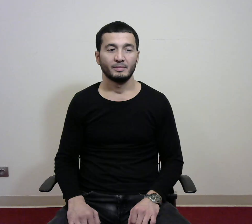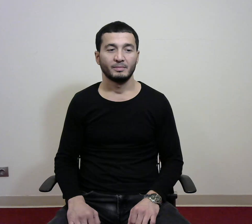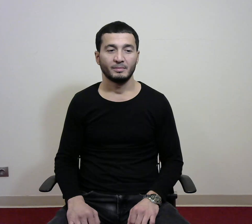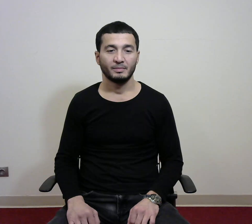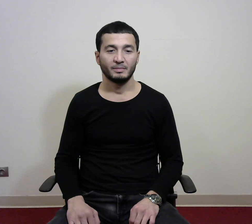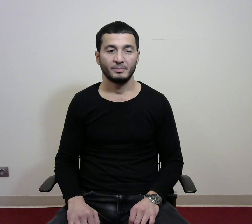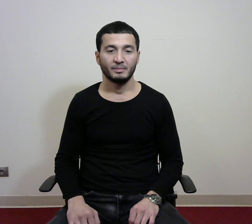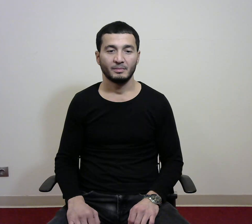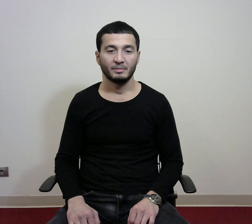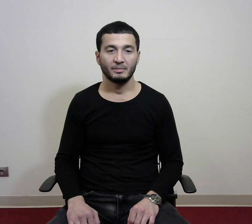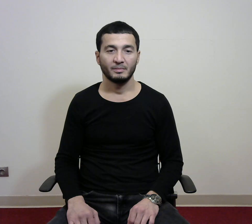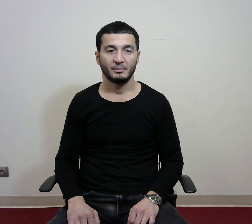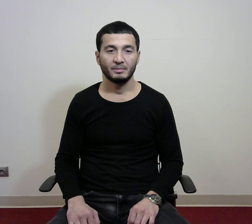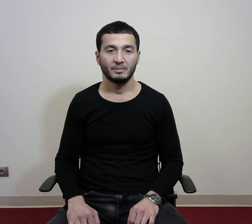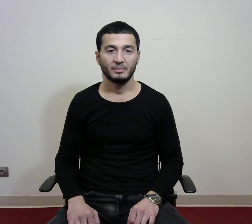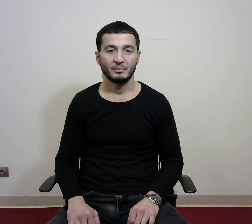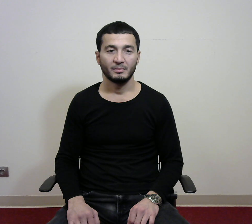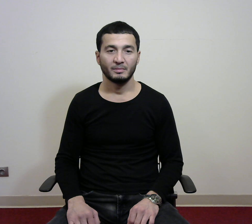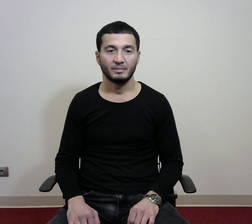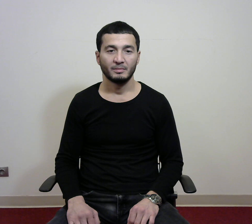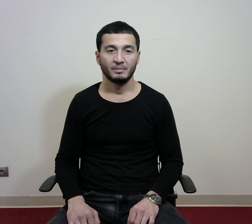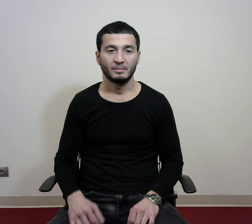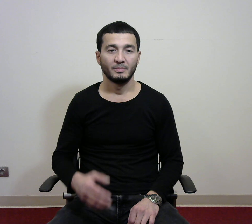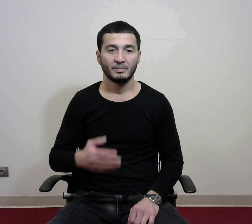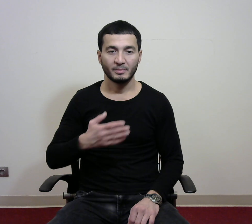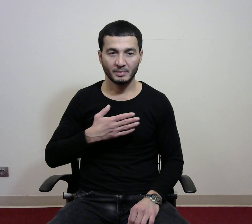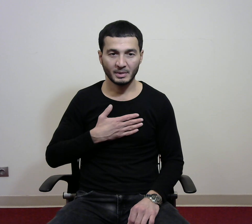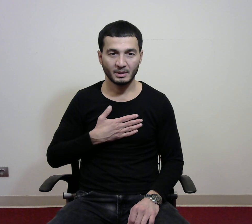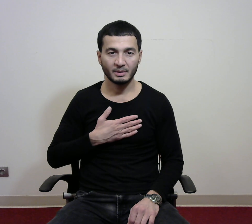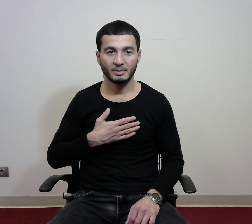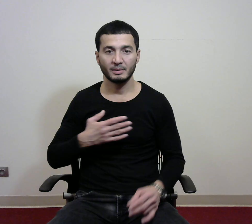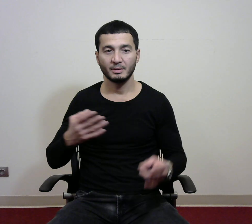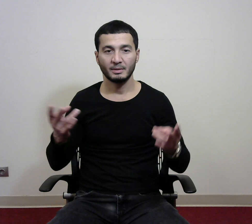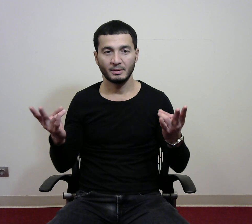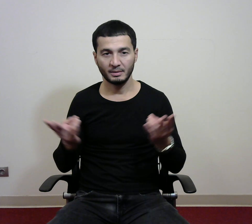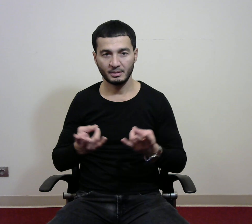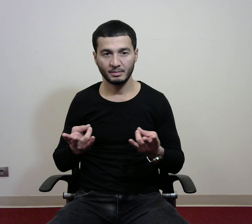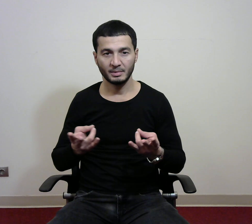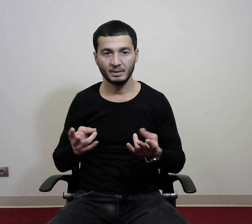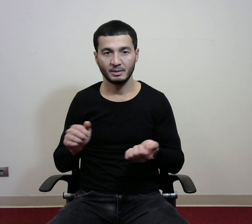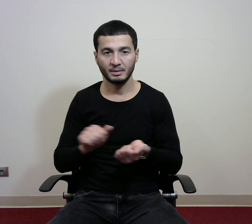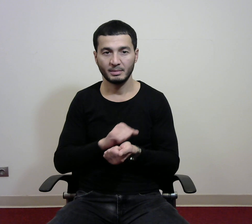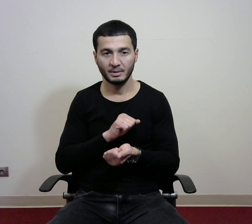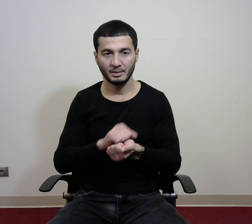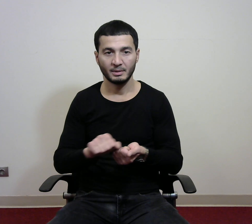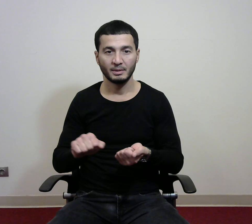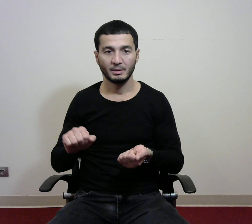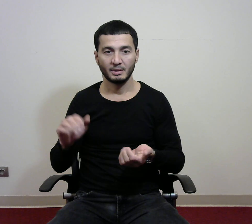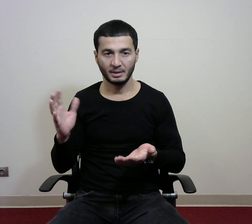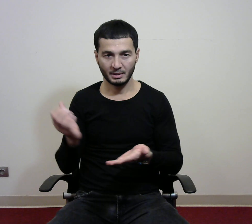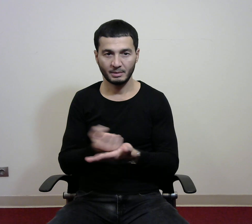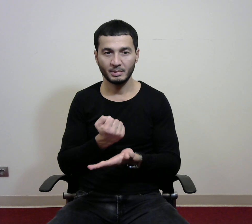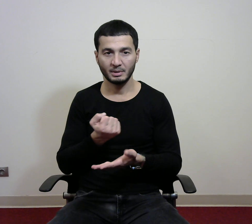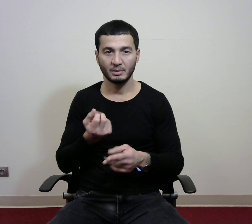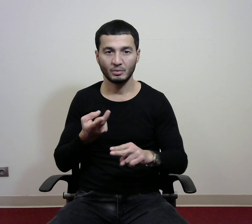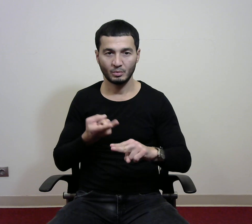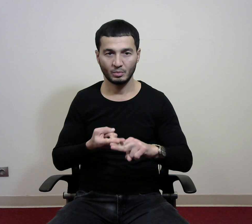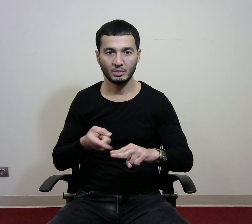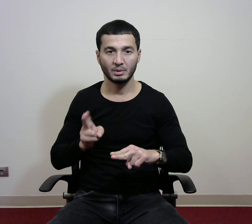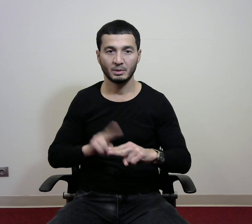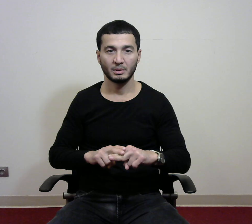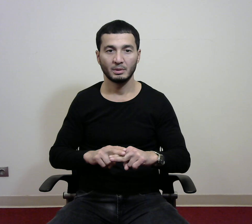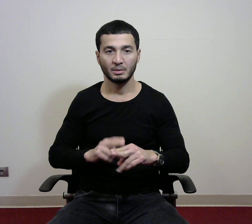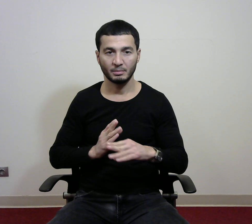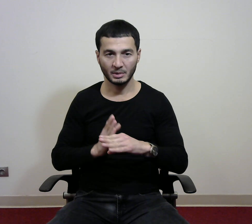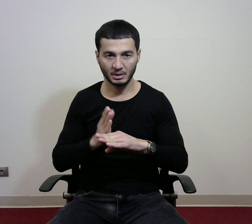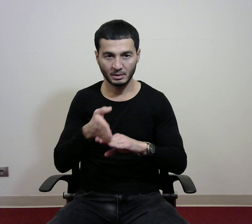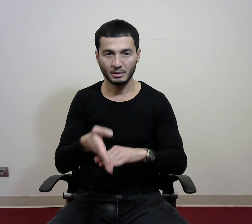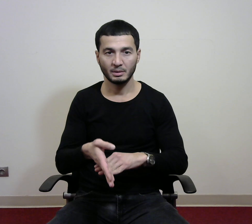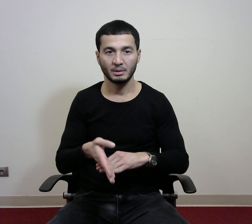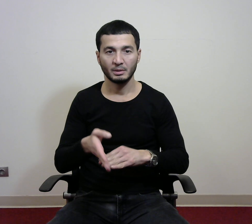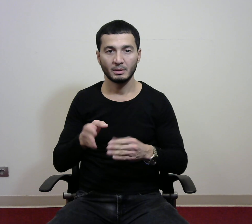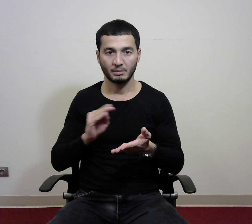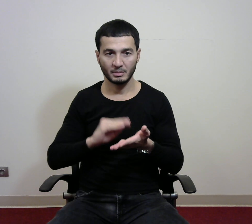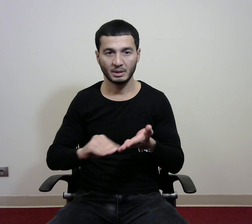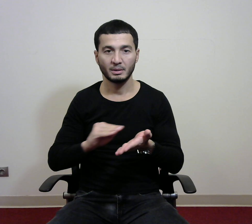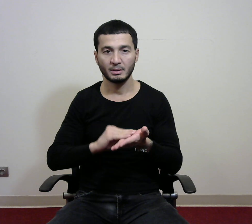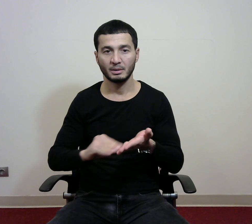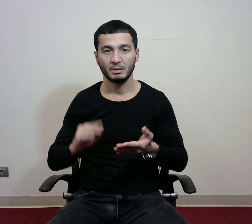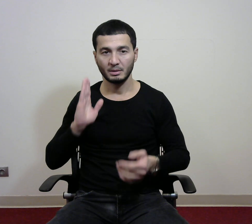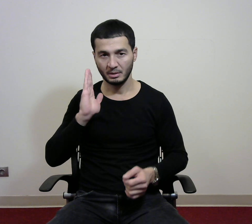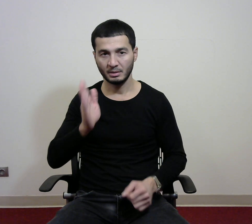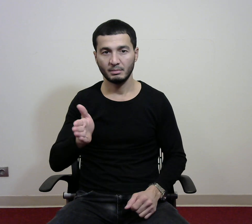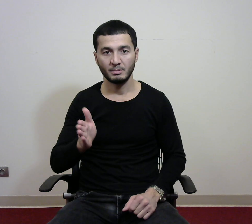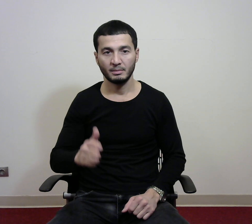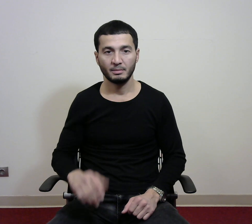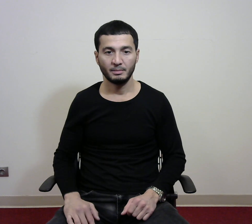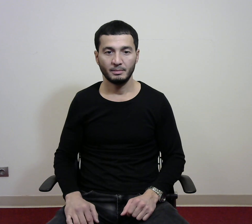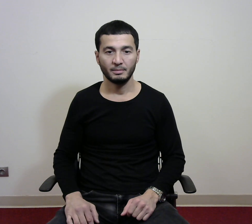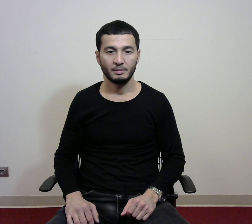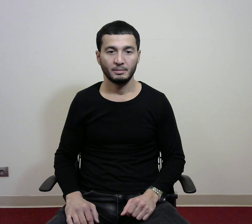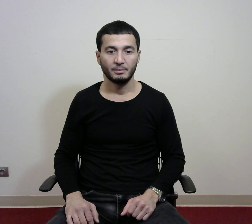Mən lazımlı kağızları tapmaq üçün müraciət yazacam